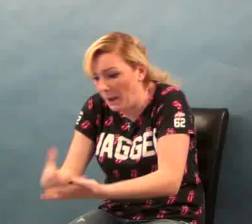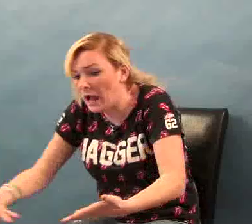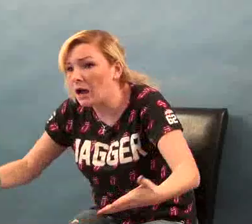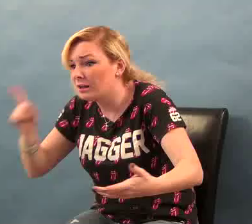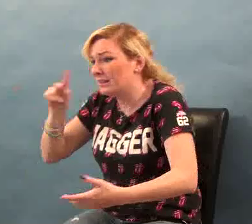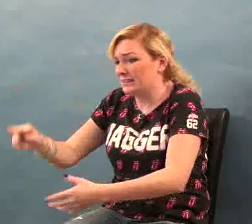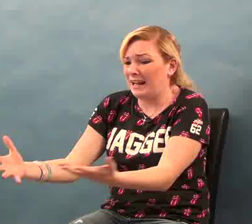Chłopiec to widział i był zrozpaczony.